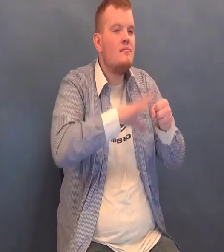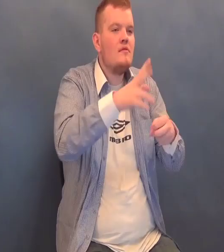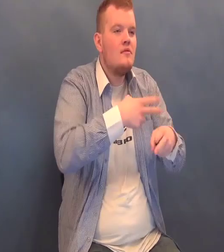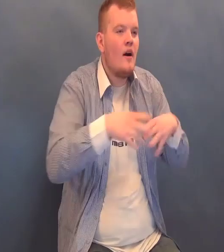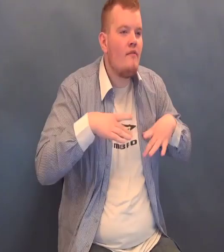To kiedy masz wolne?